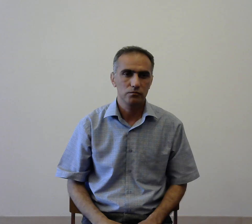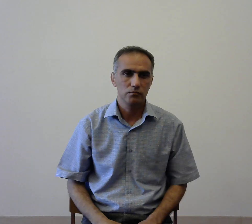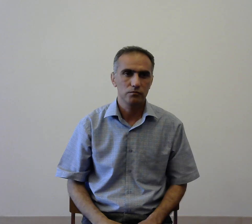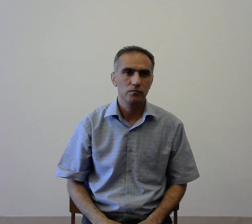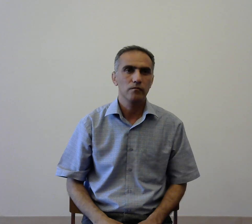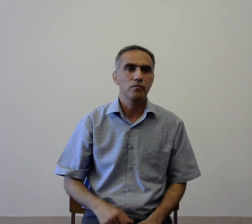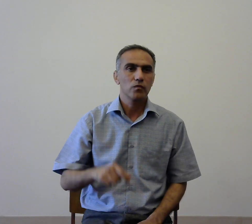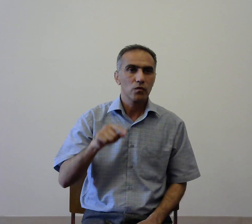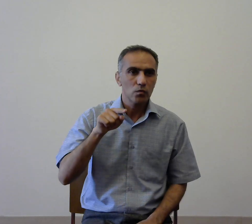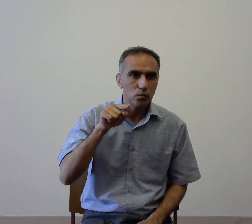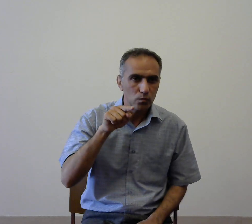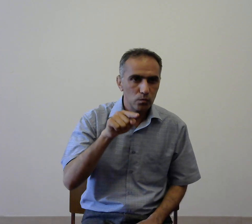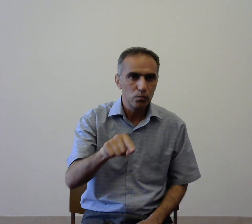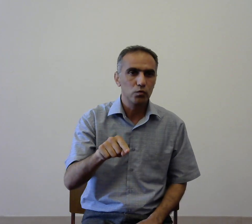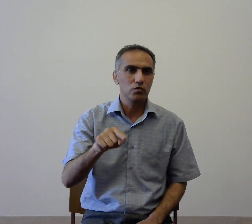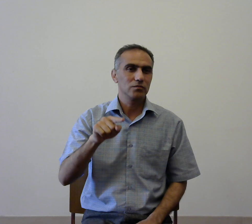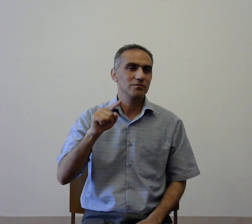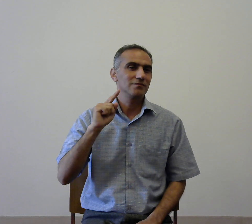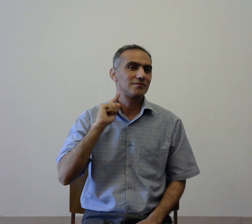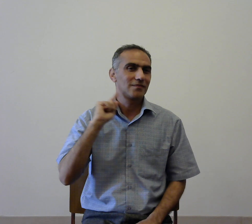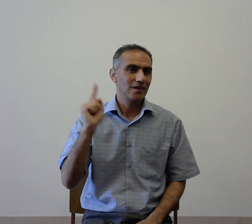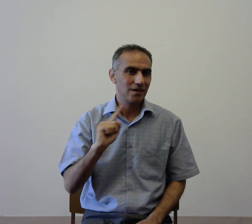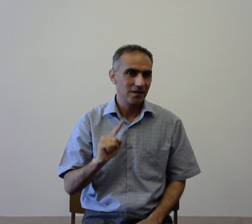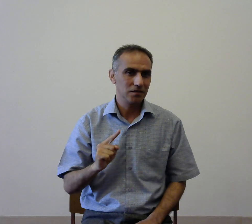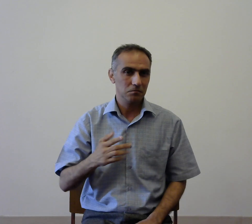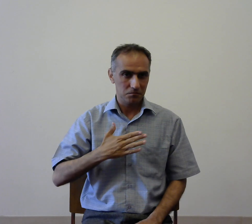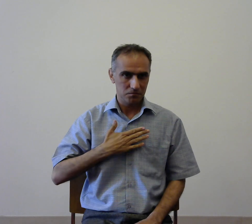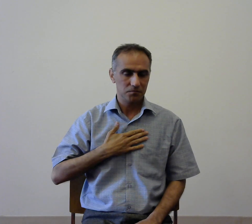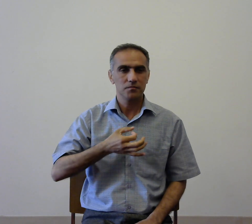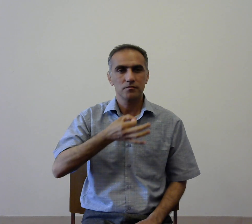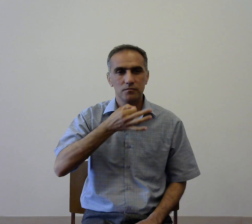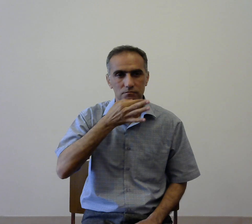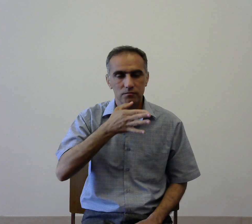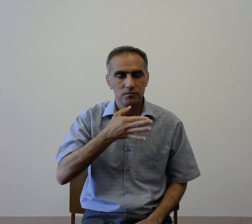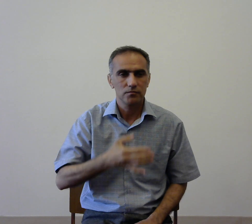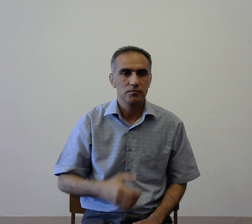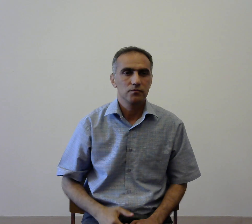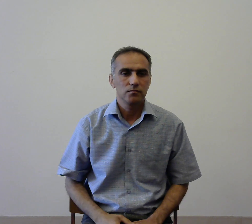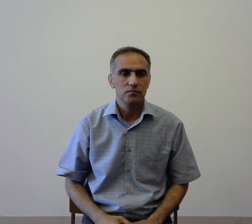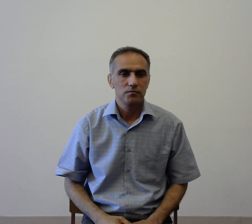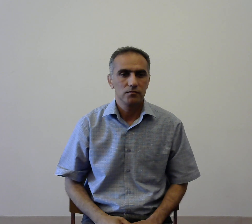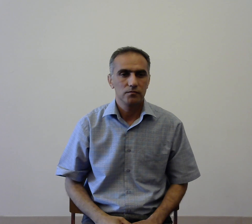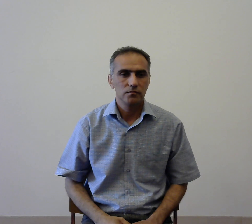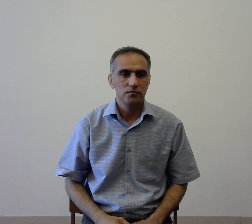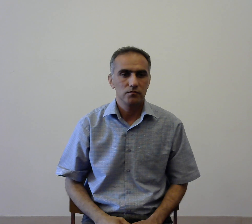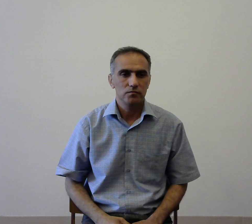Bu ətir mənim xoşuma gəlir